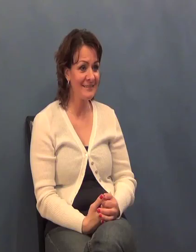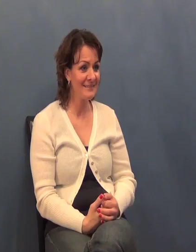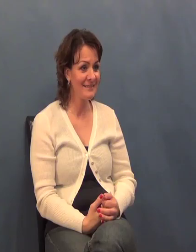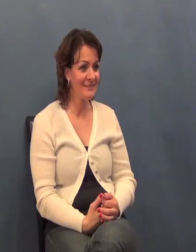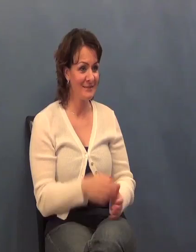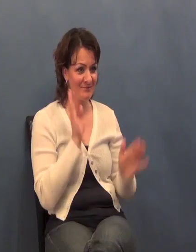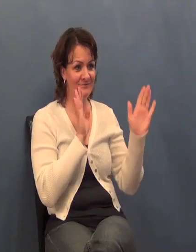Zostało.